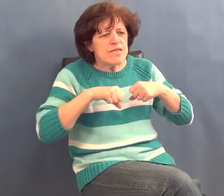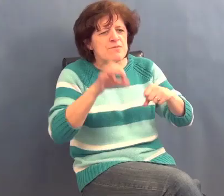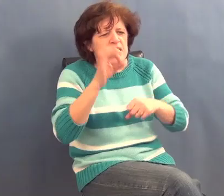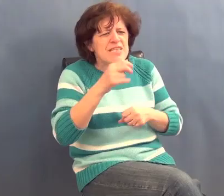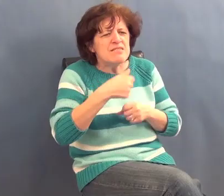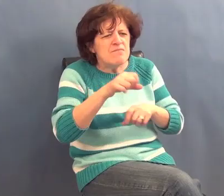Tylko drezyna.